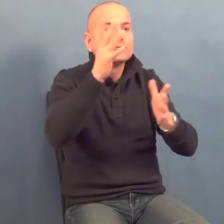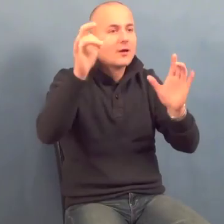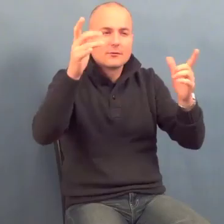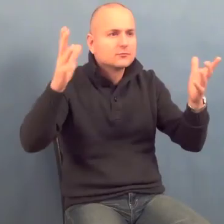"Co się dzieje?!"